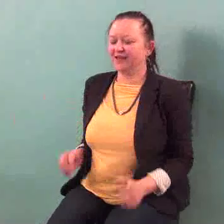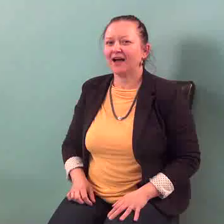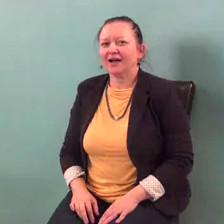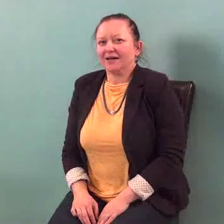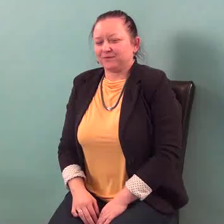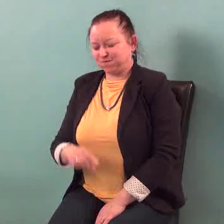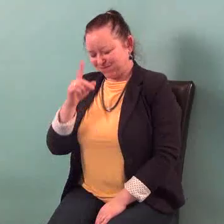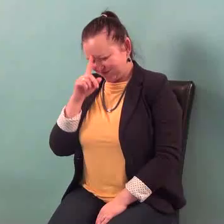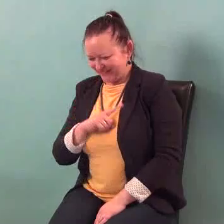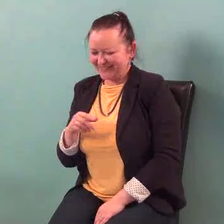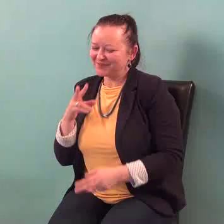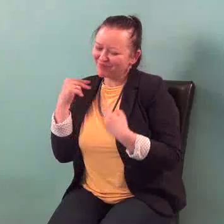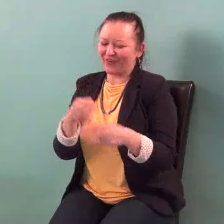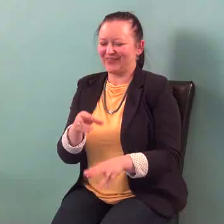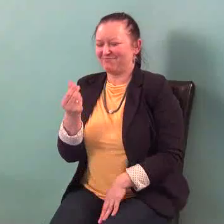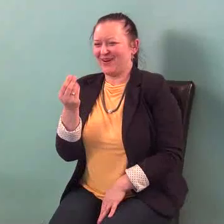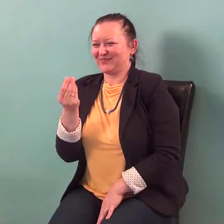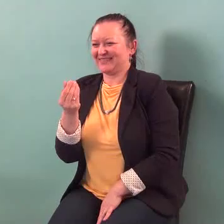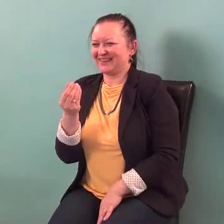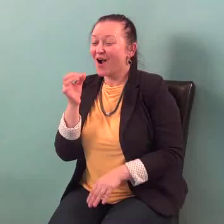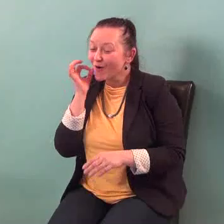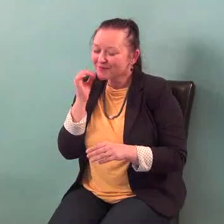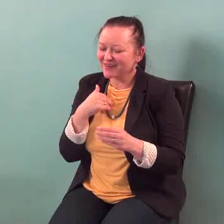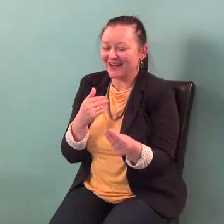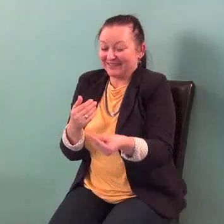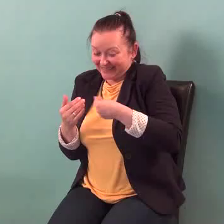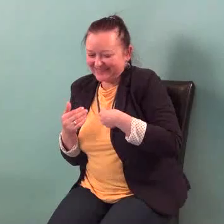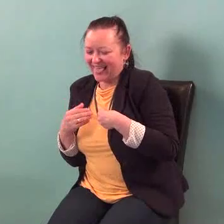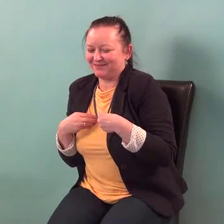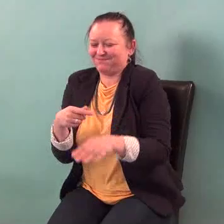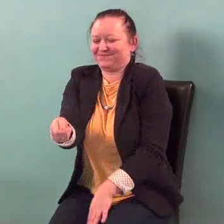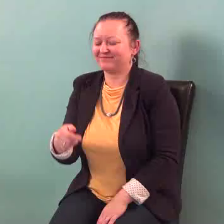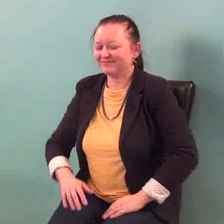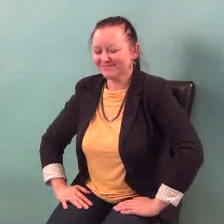Ze strachu oddał pieniądze, które dostał od kobiety.